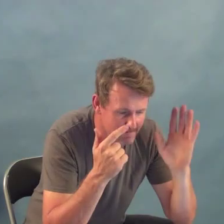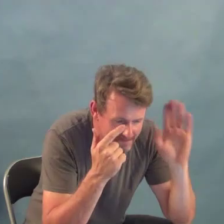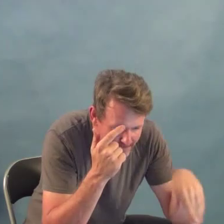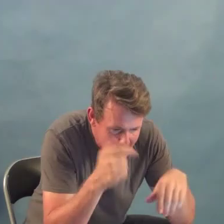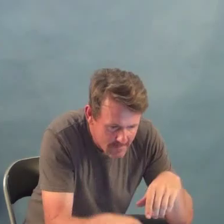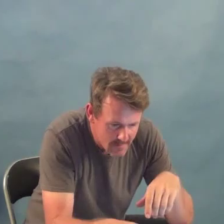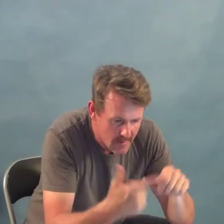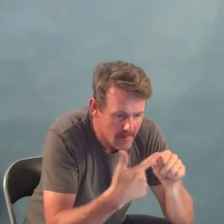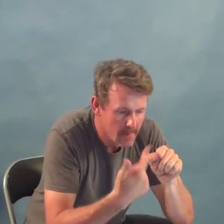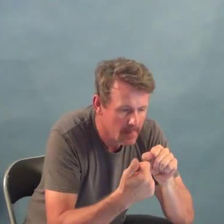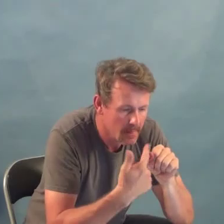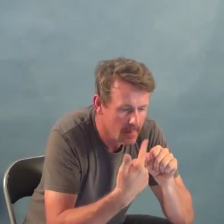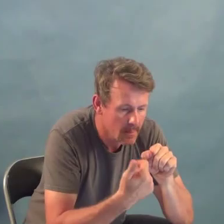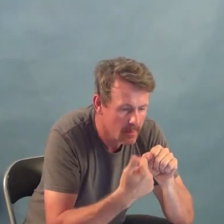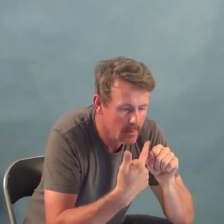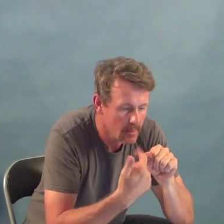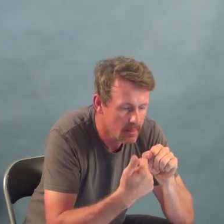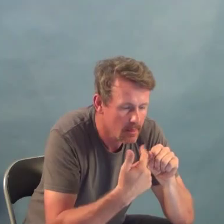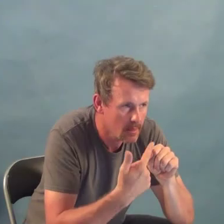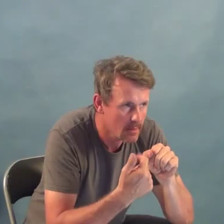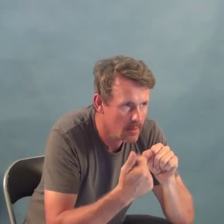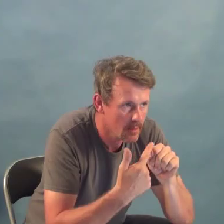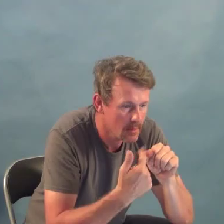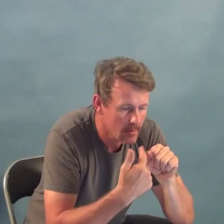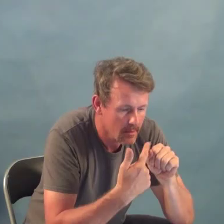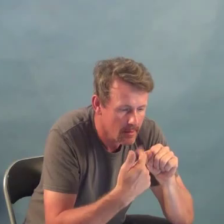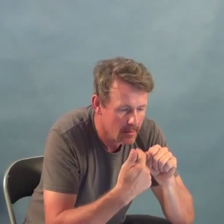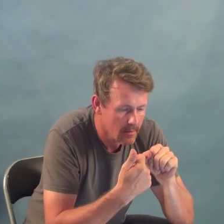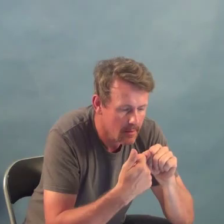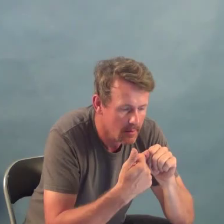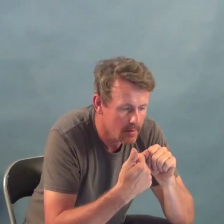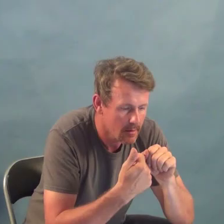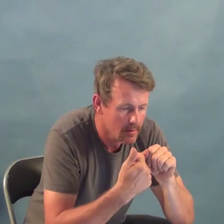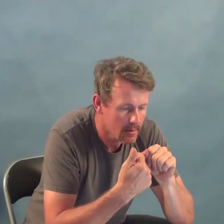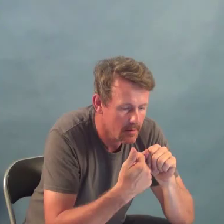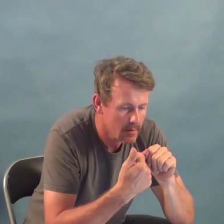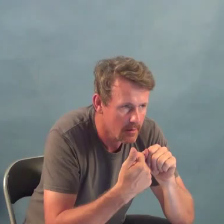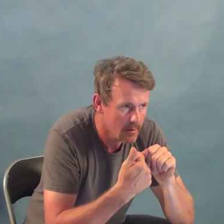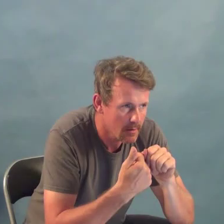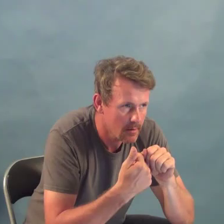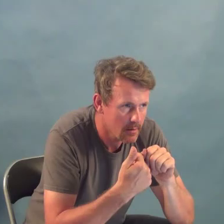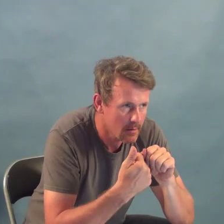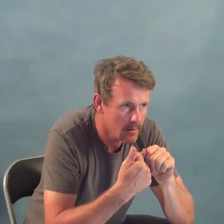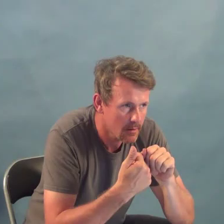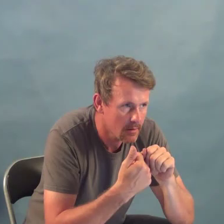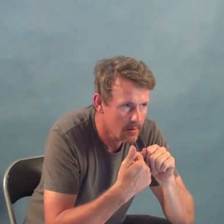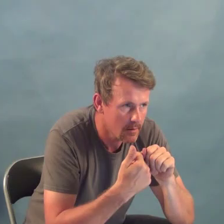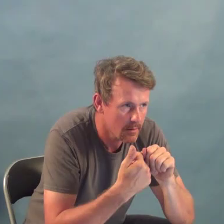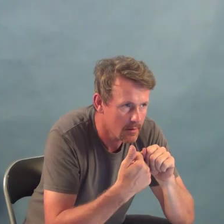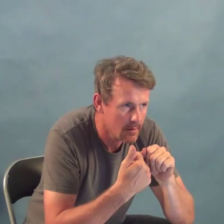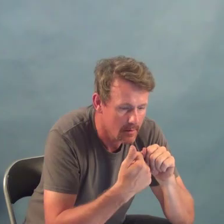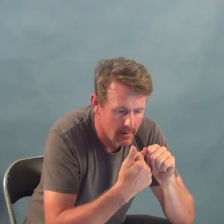A dwudziesty pierwszy? Dwudziesty pierwszy?